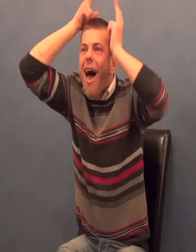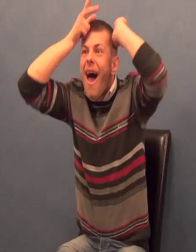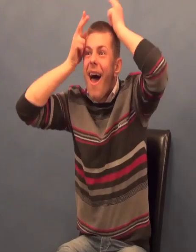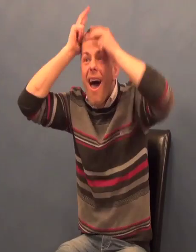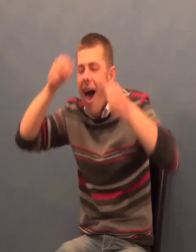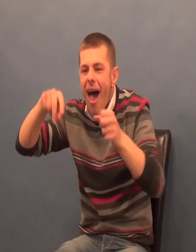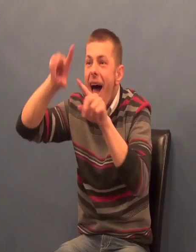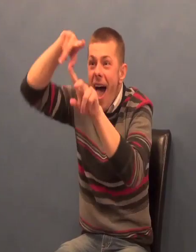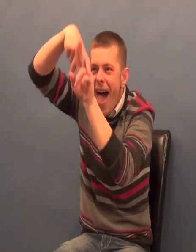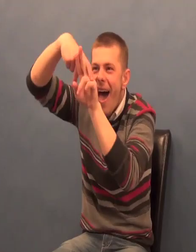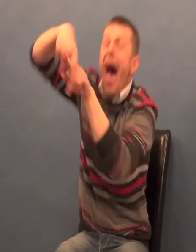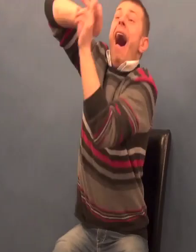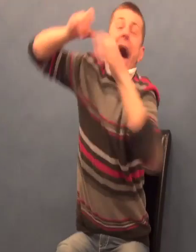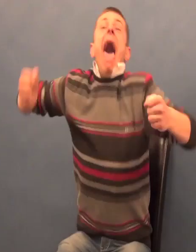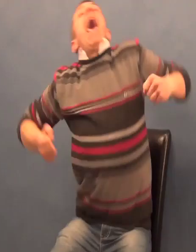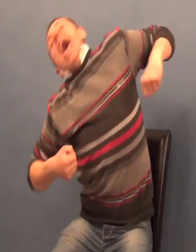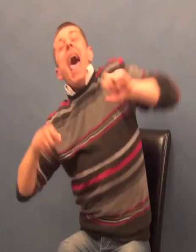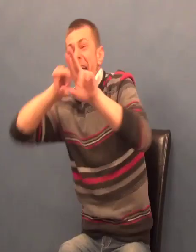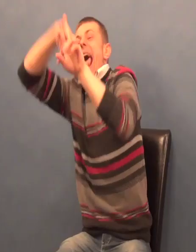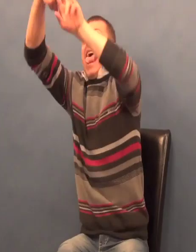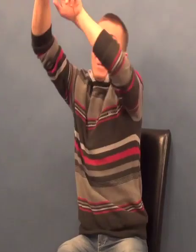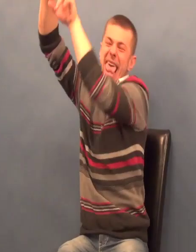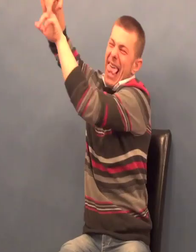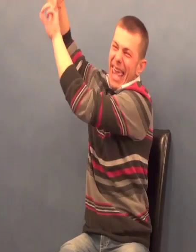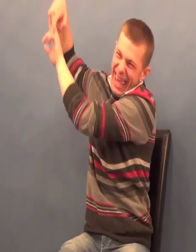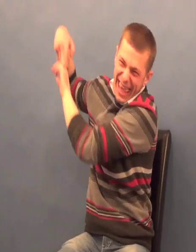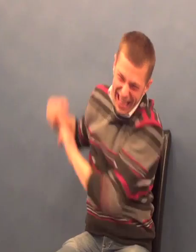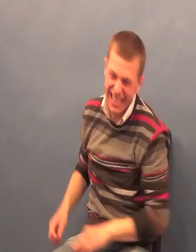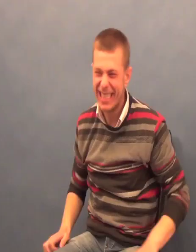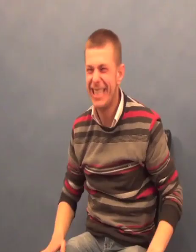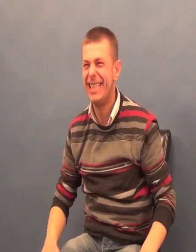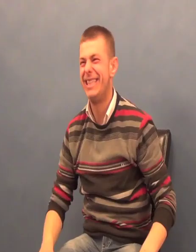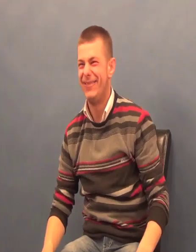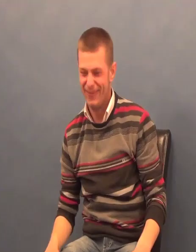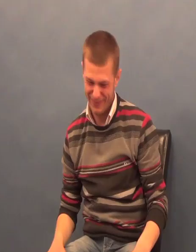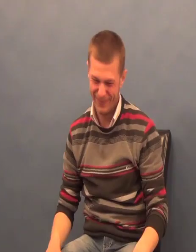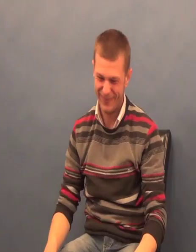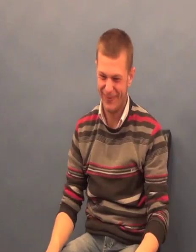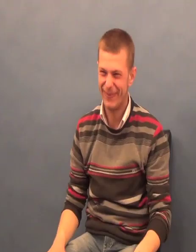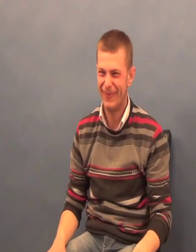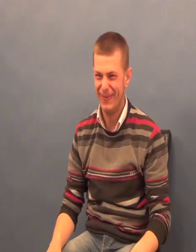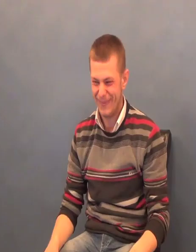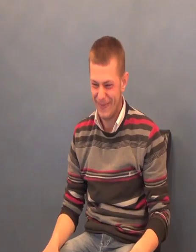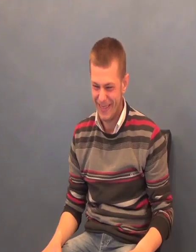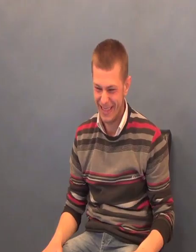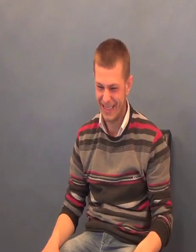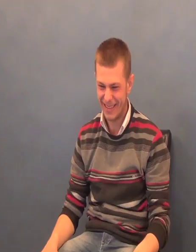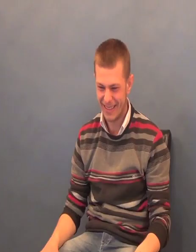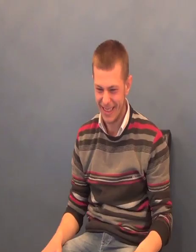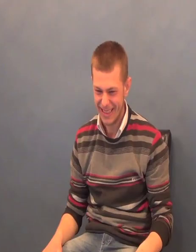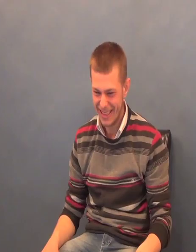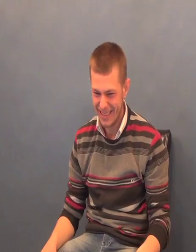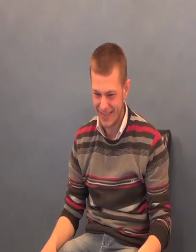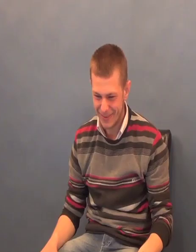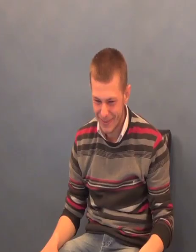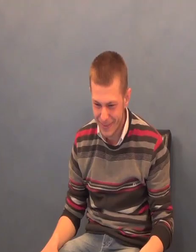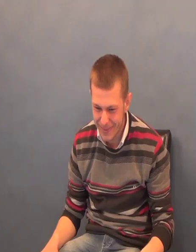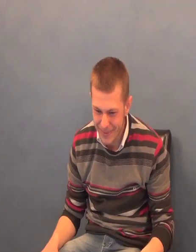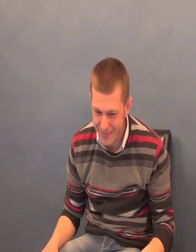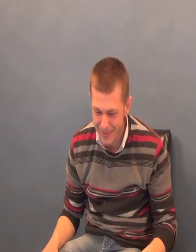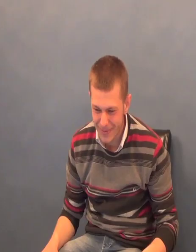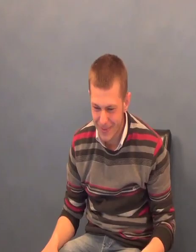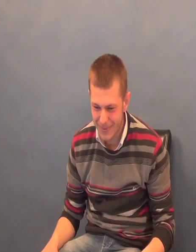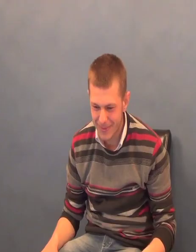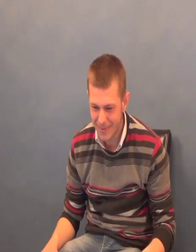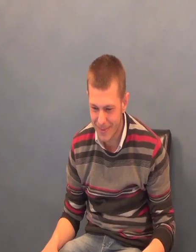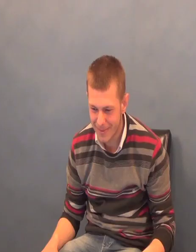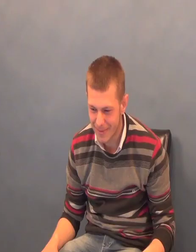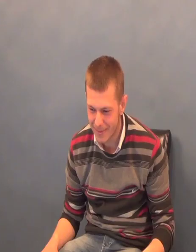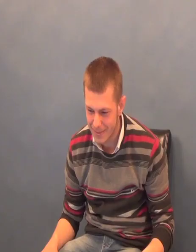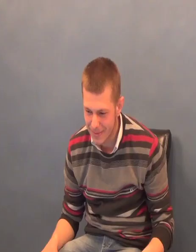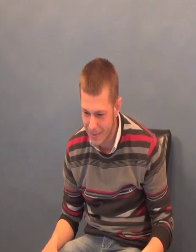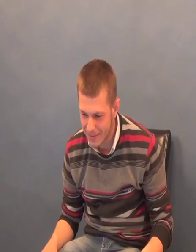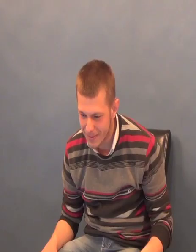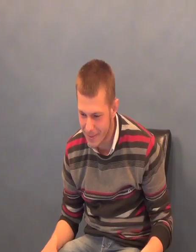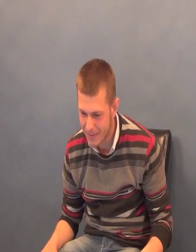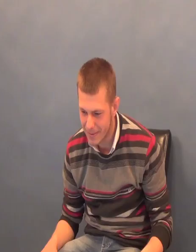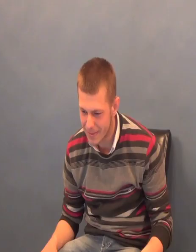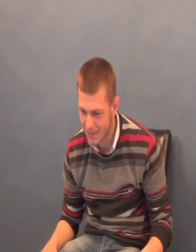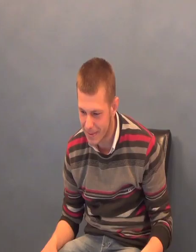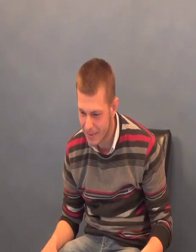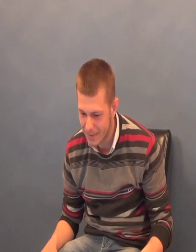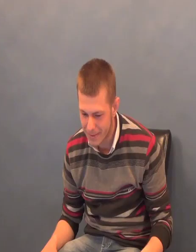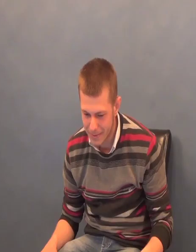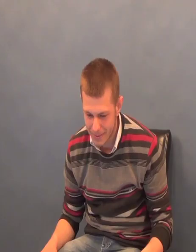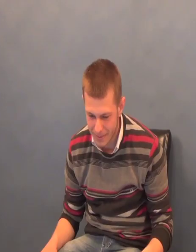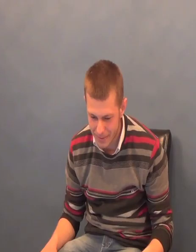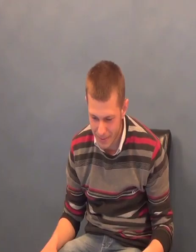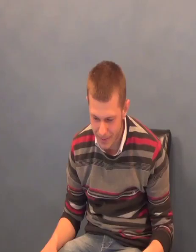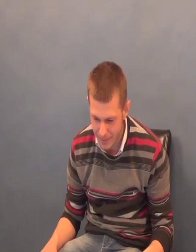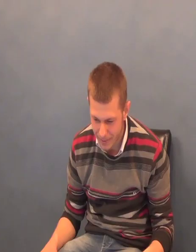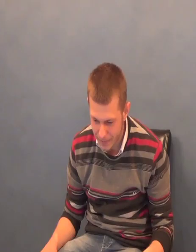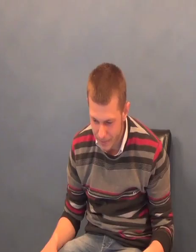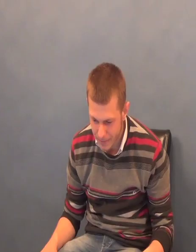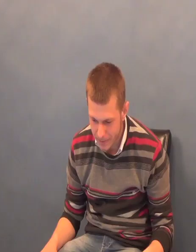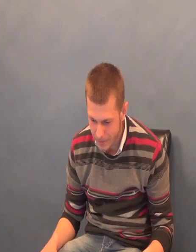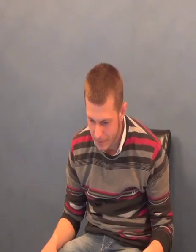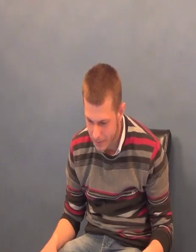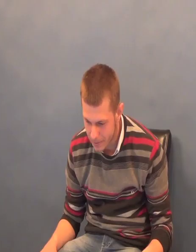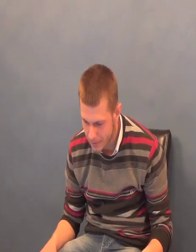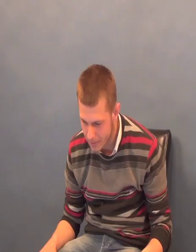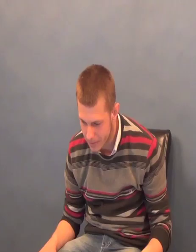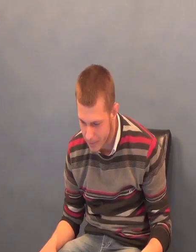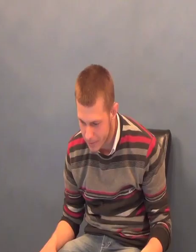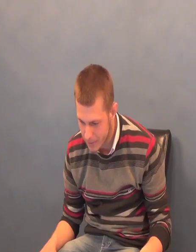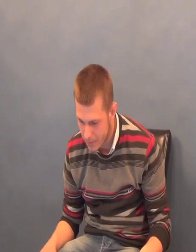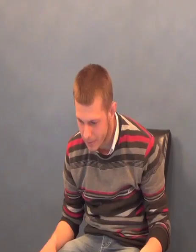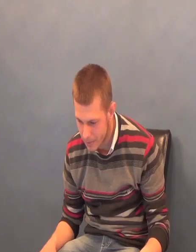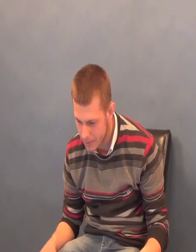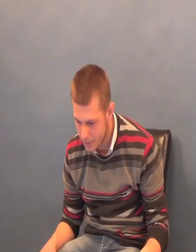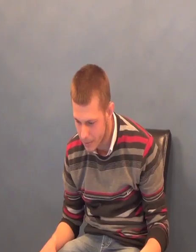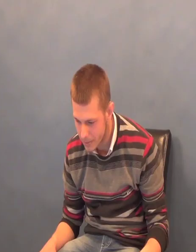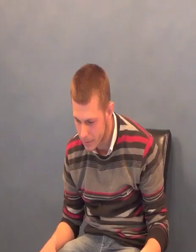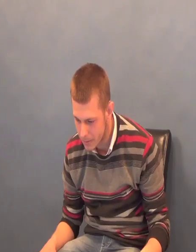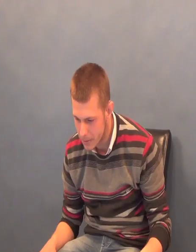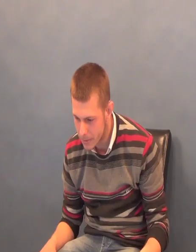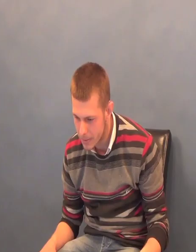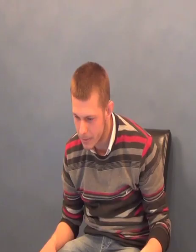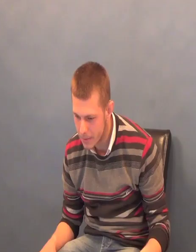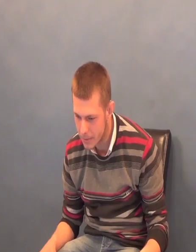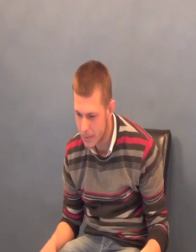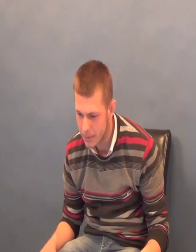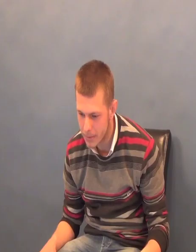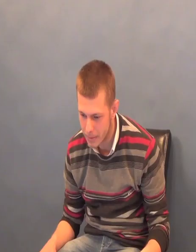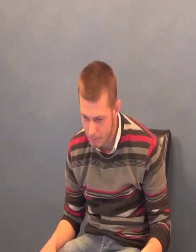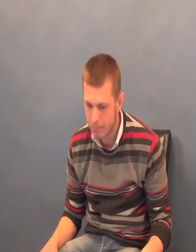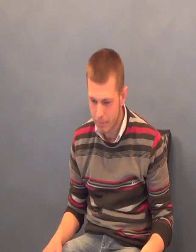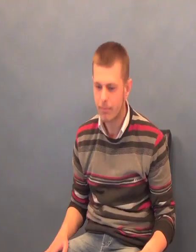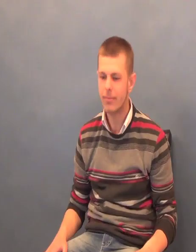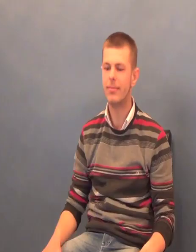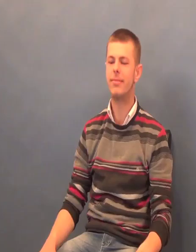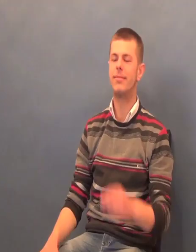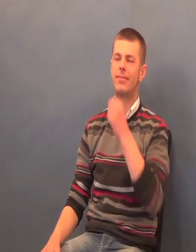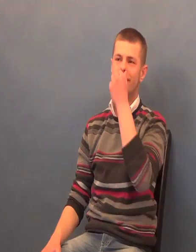Więc gdy jeleń zaczyna się ruszać, to podnosi chłopca na rogach i niesie go.